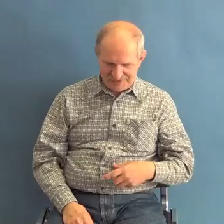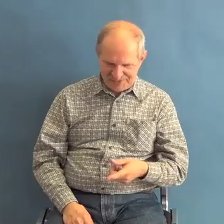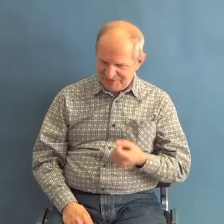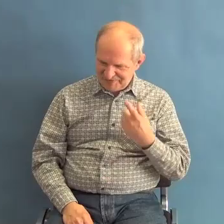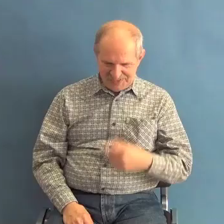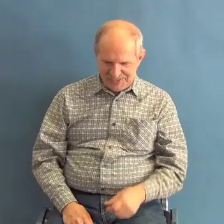To takie dziwne.